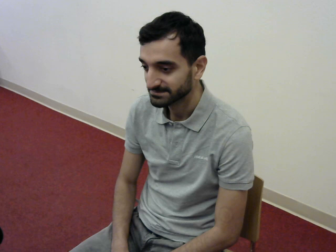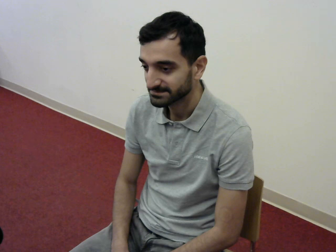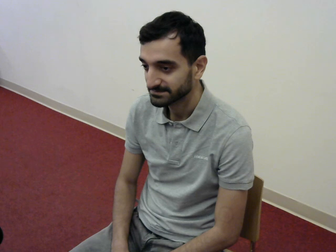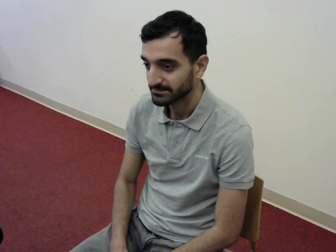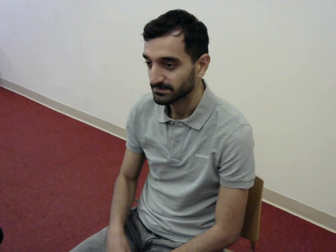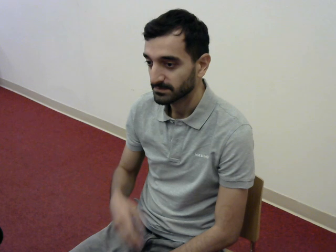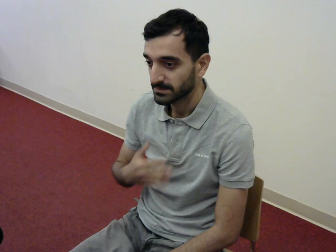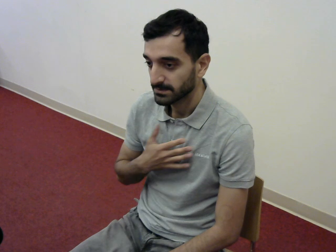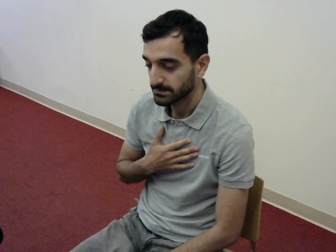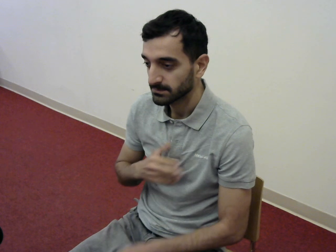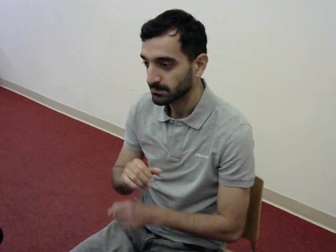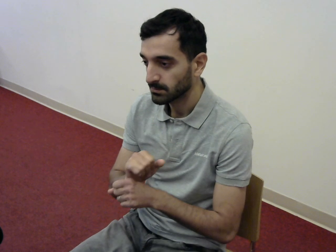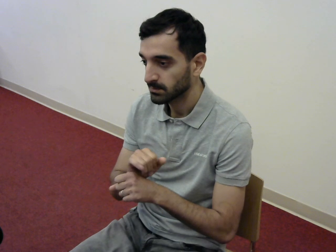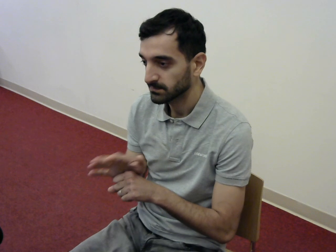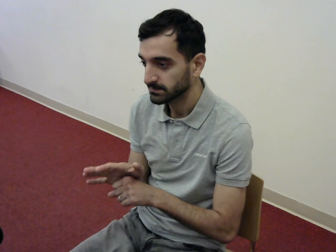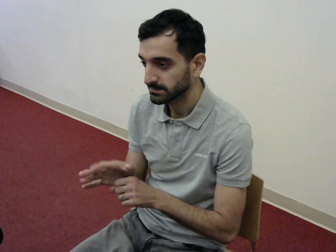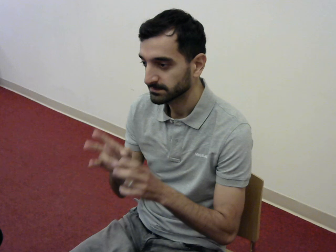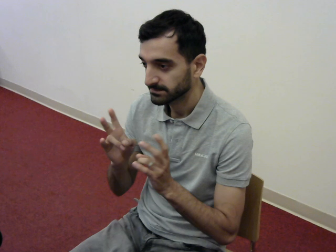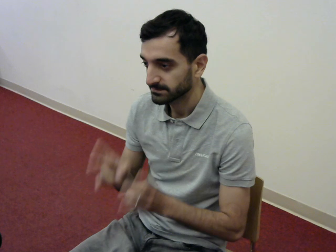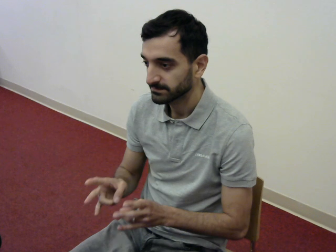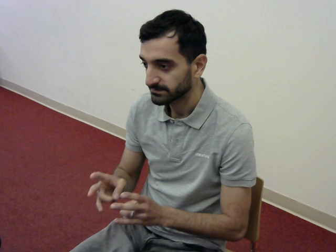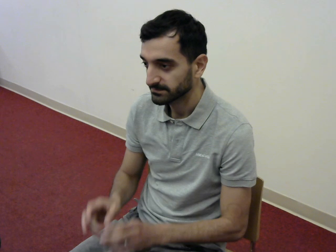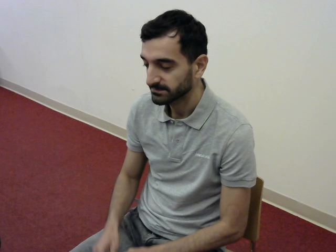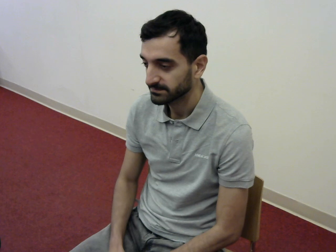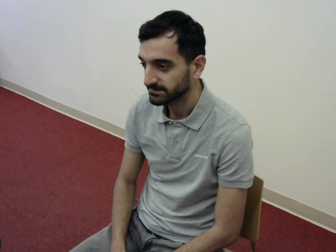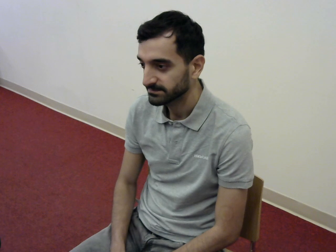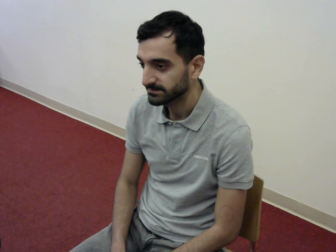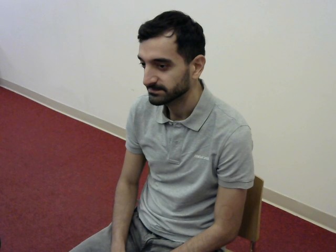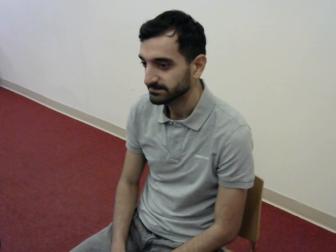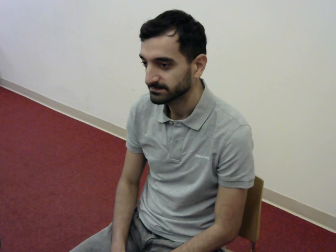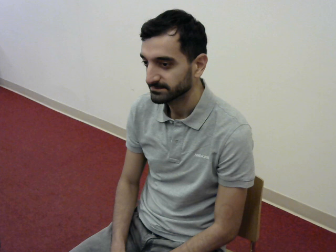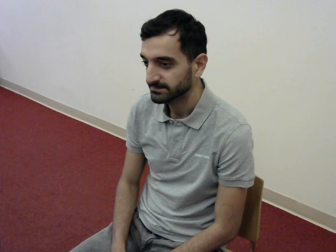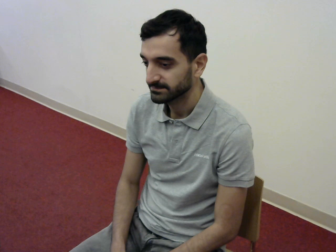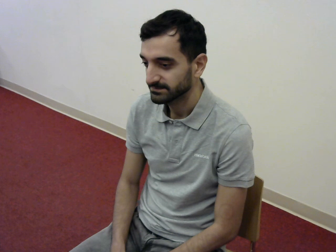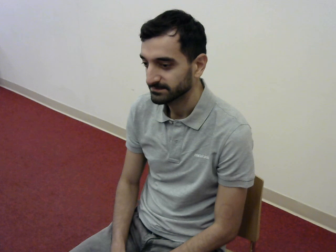Mən Covid-ə tutulmuşam